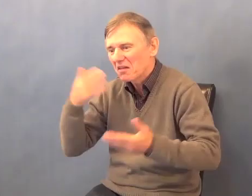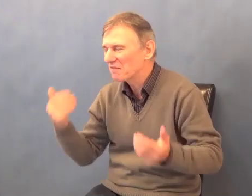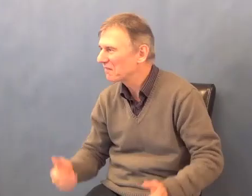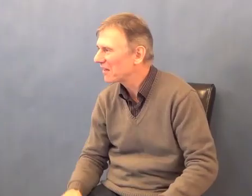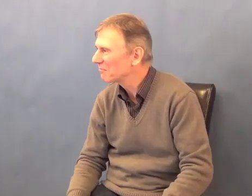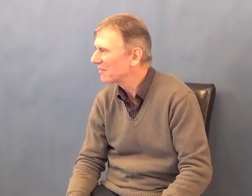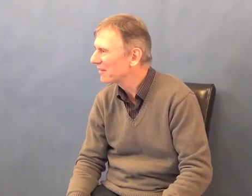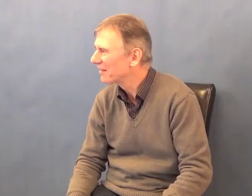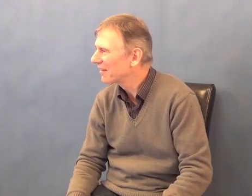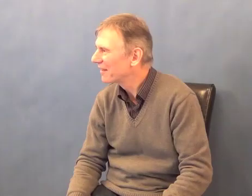A za granicą, to nie wiem.